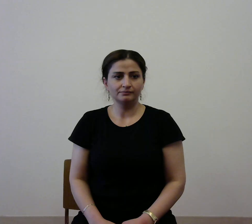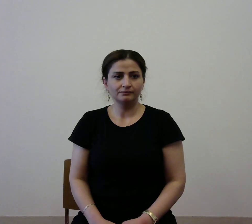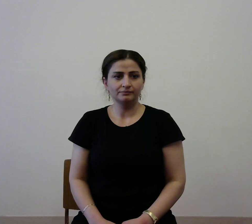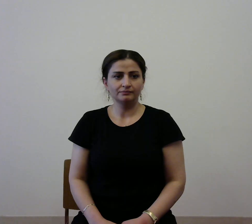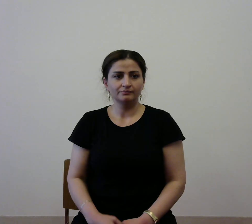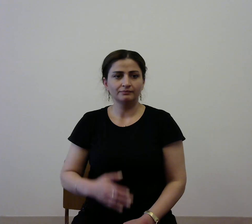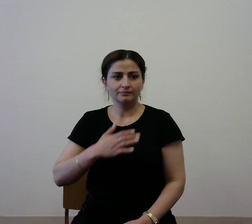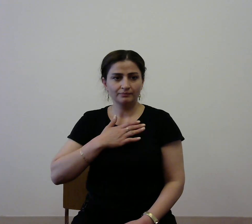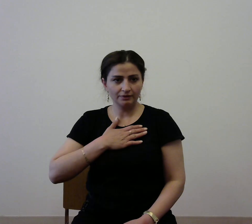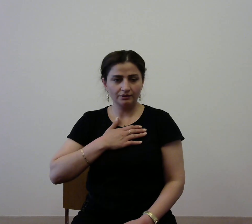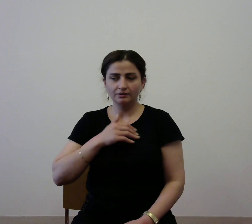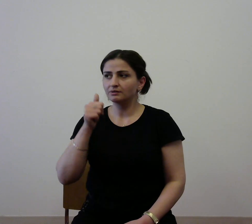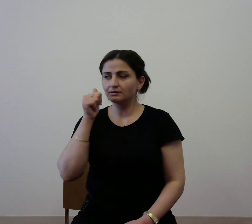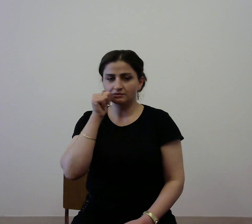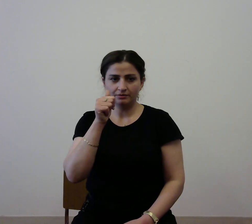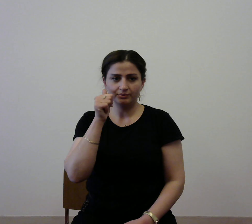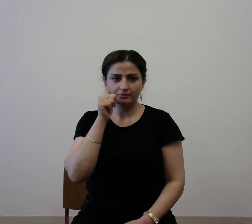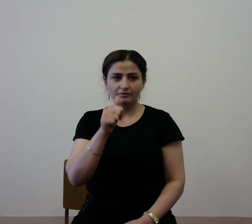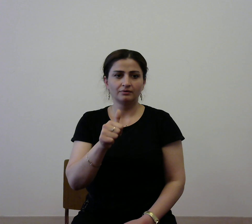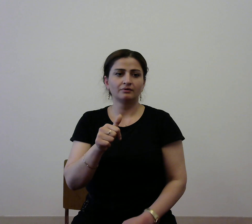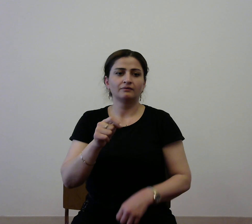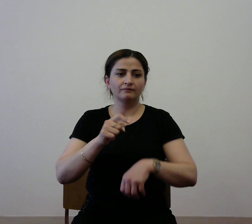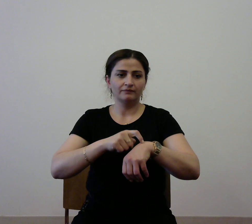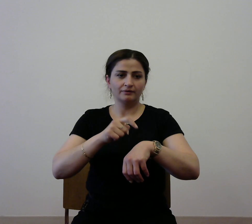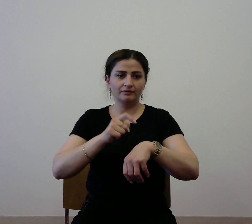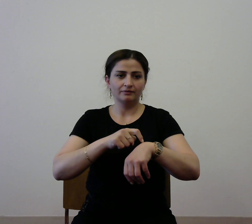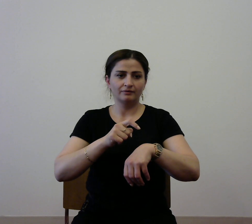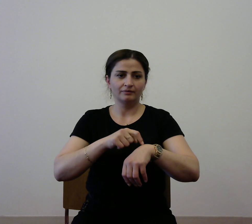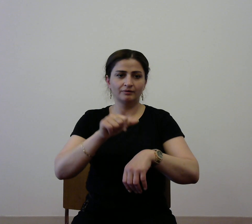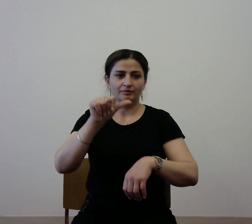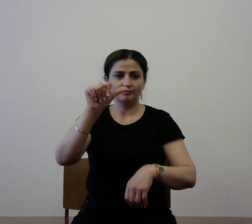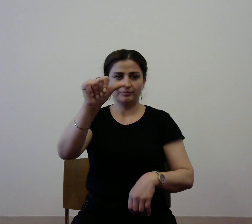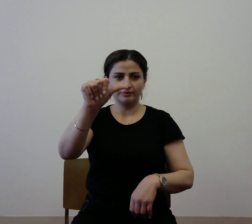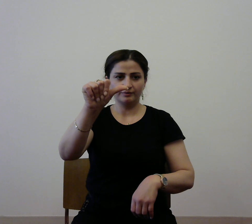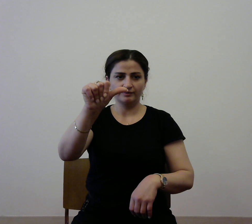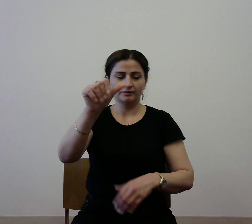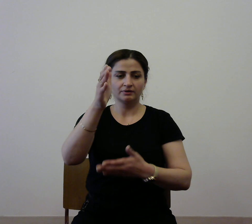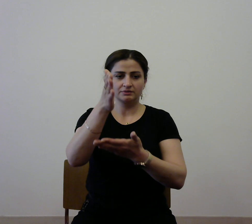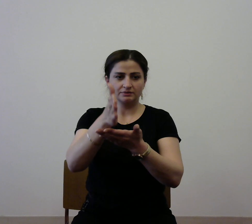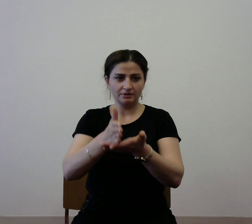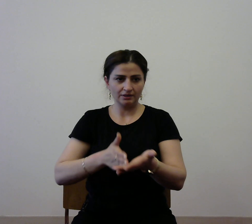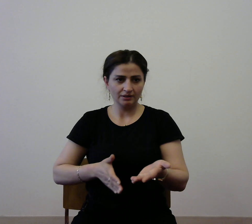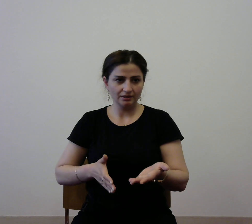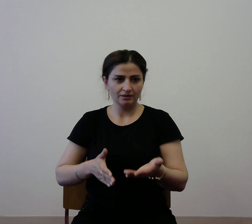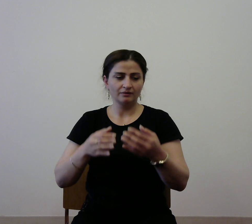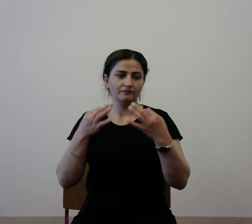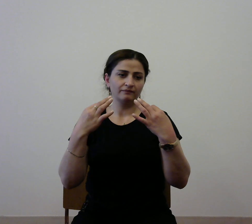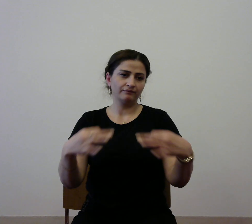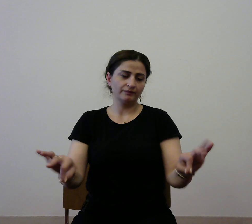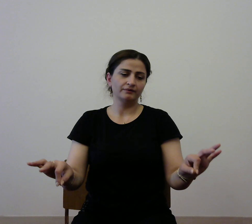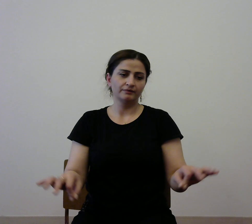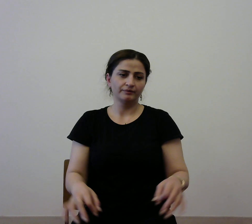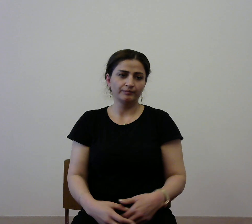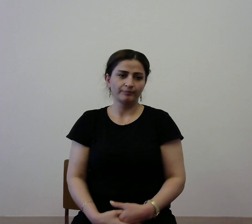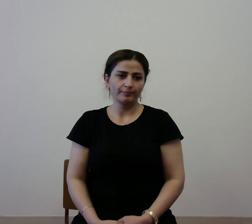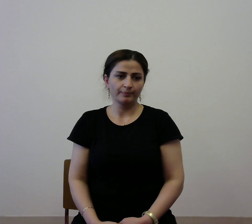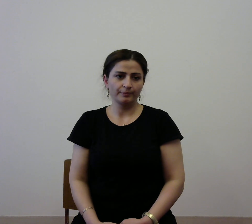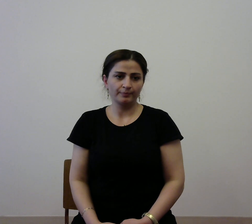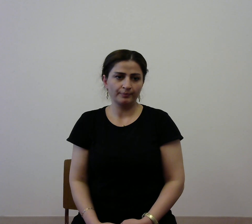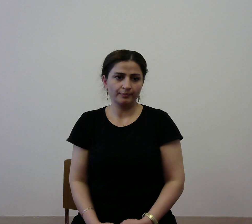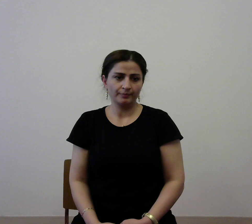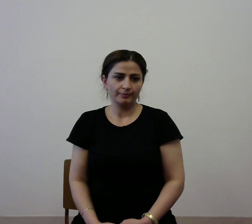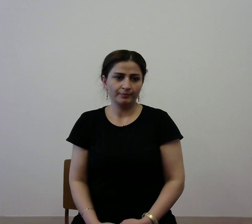Mən sabah saat birin yarısı boşam